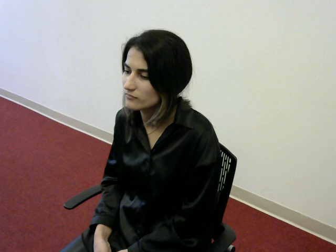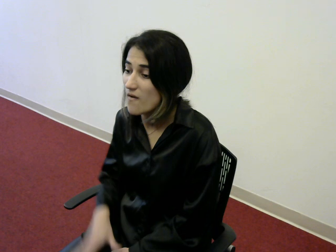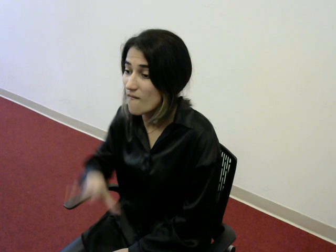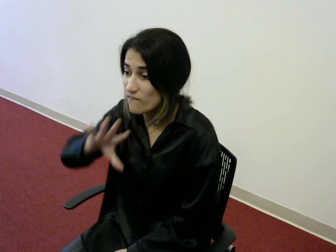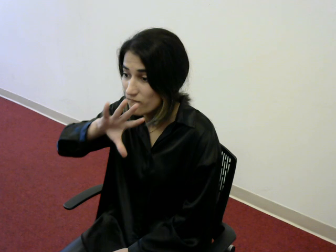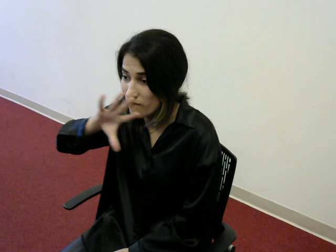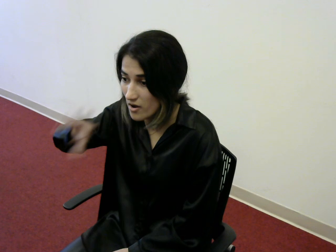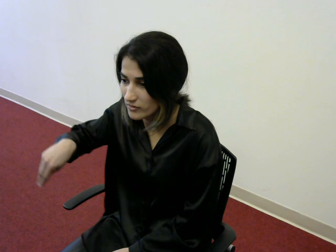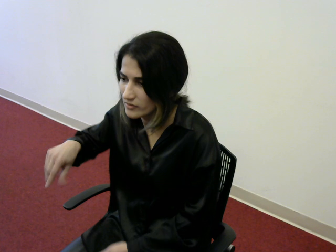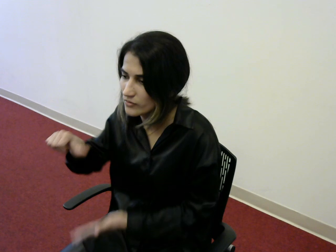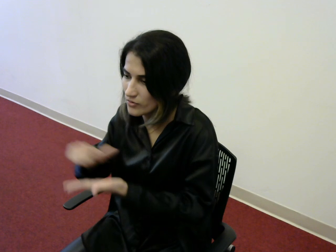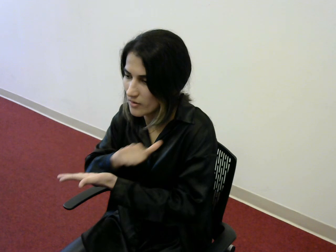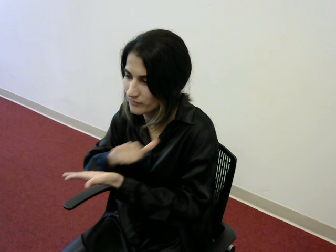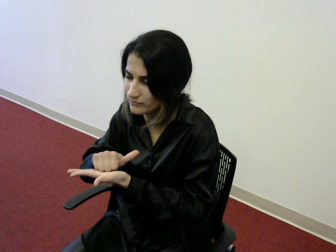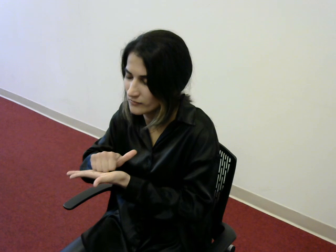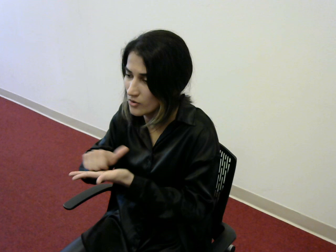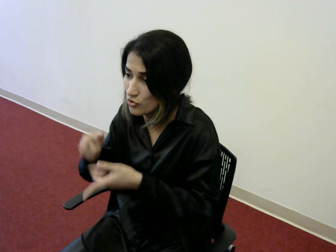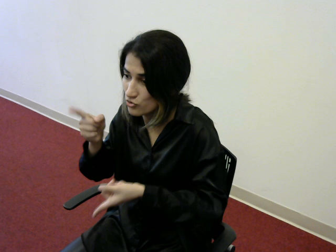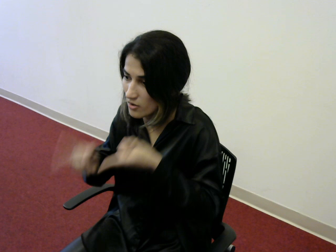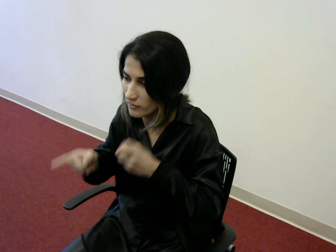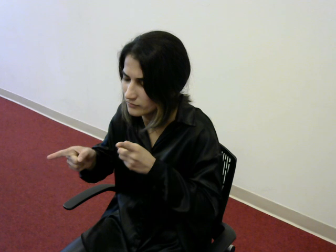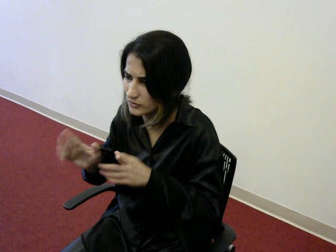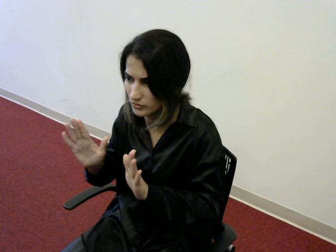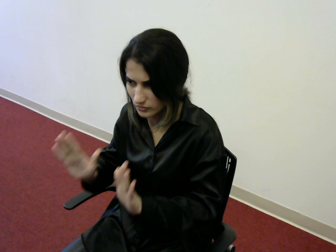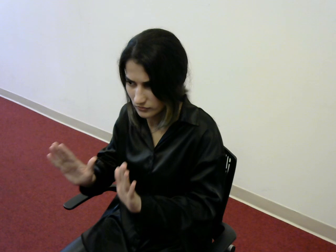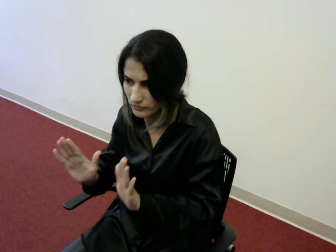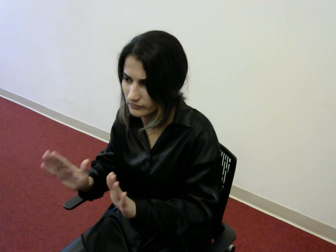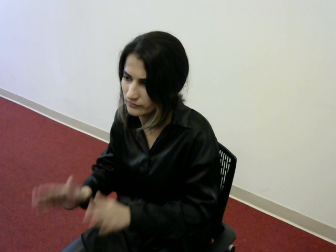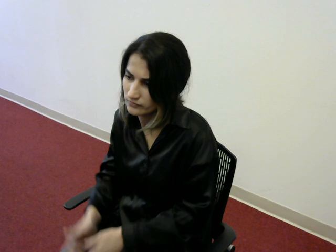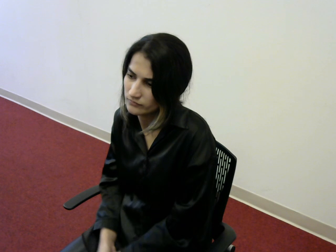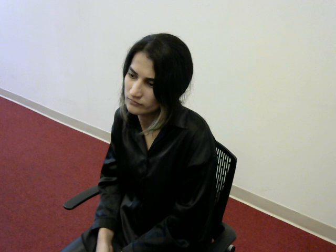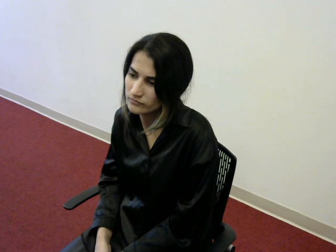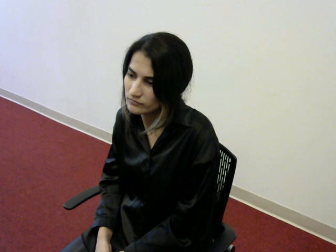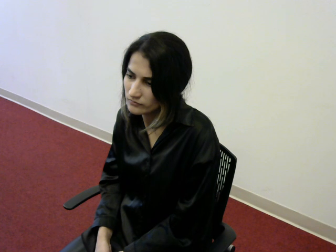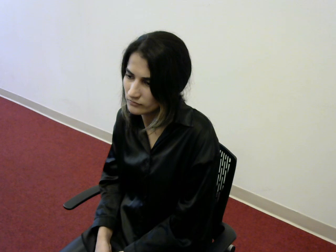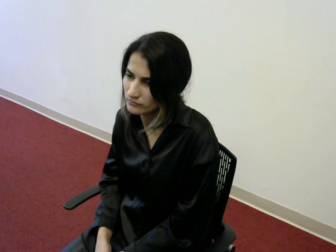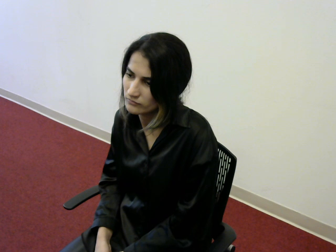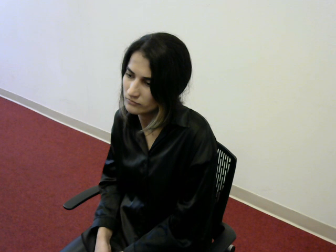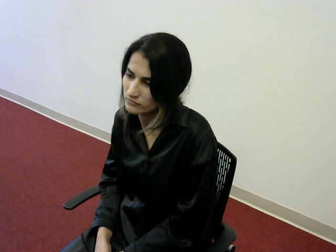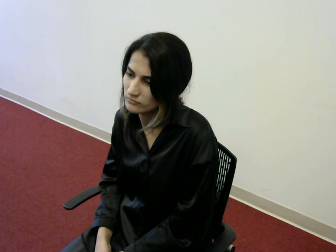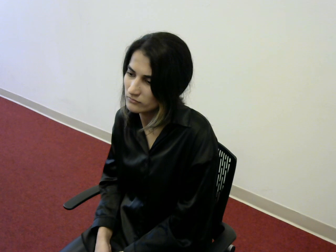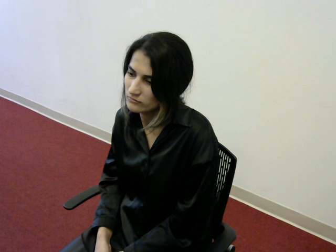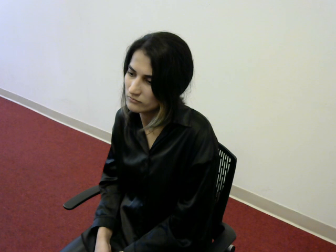Bütün sənədlərin əsli olmalıdır